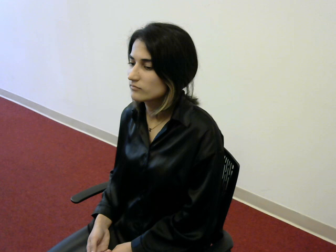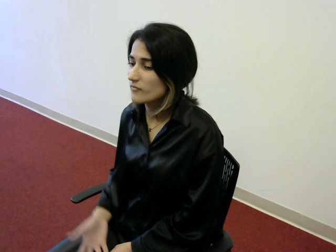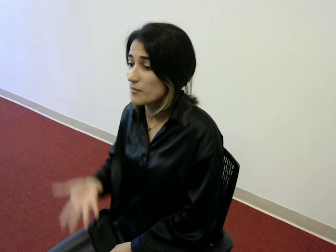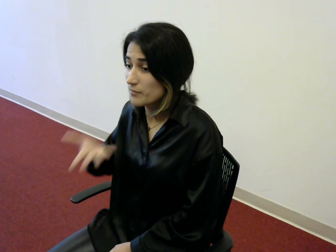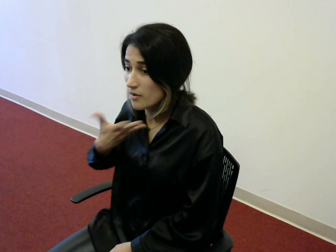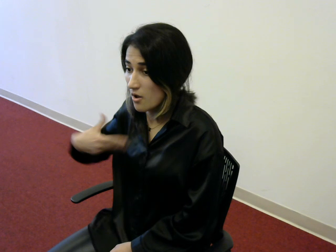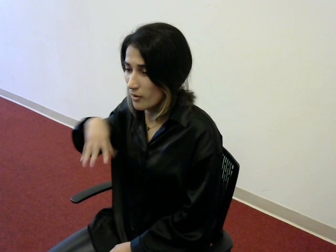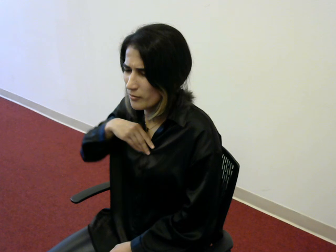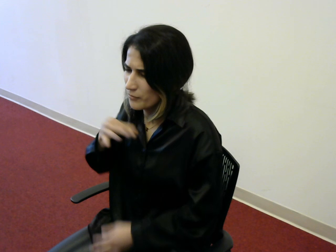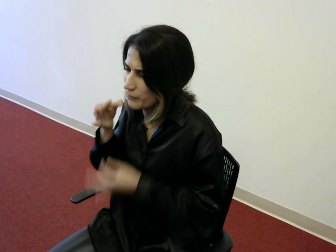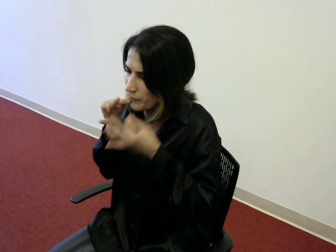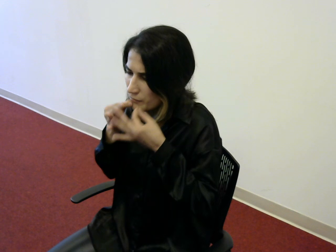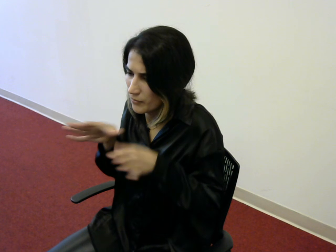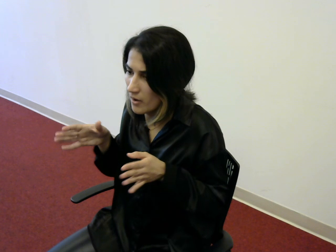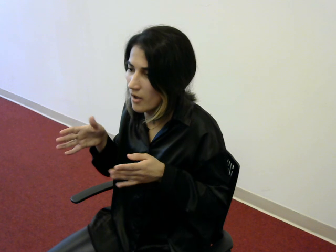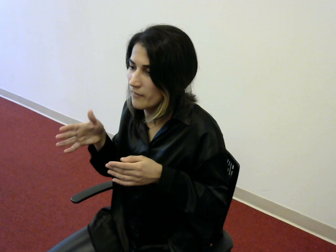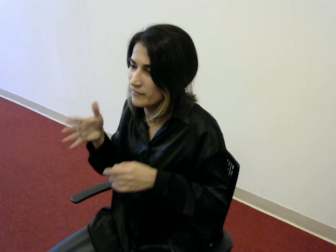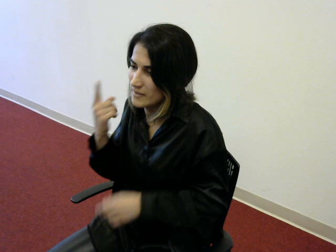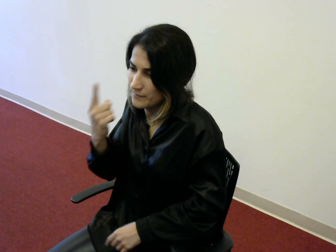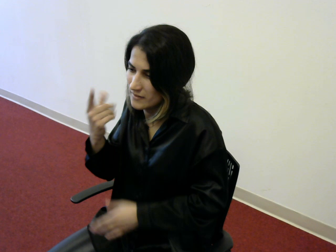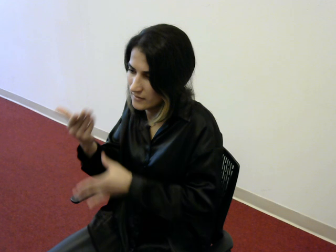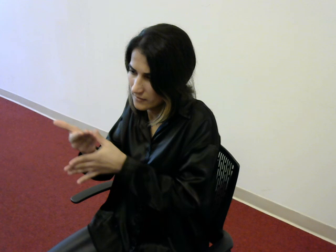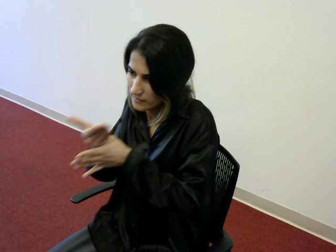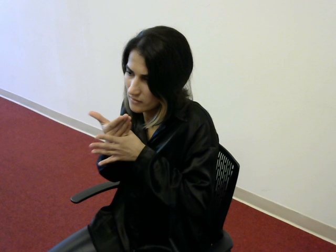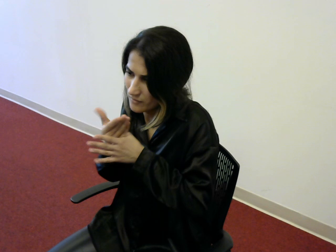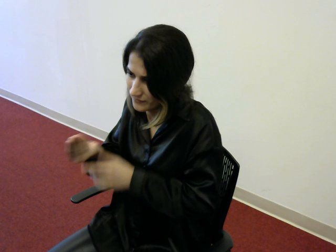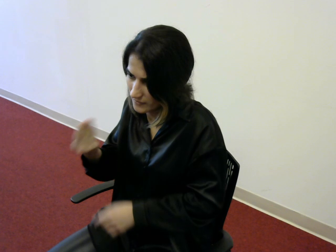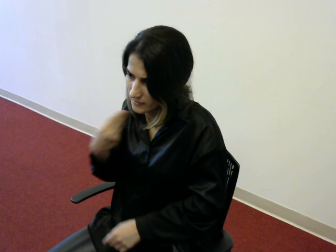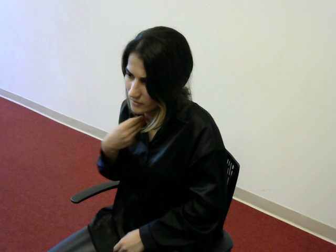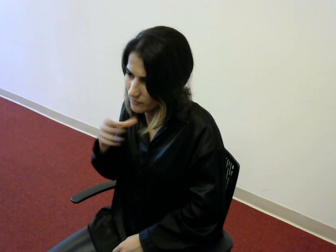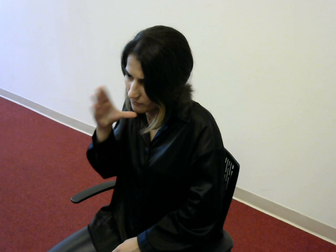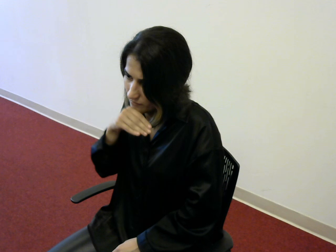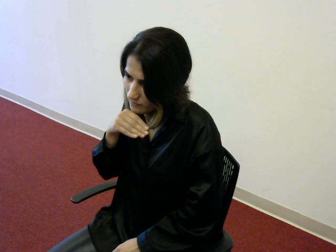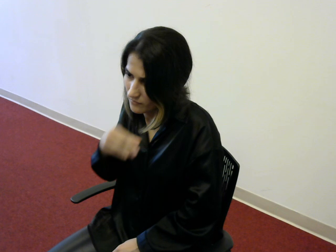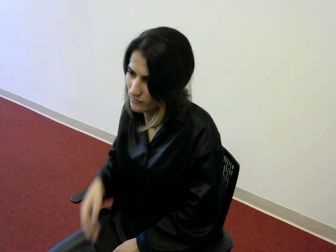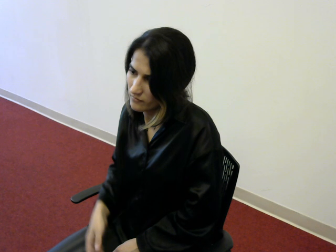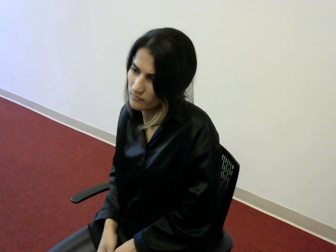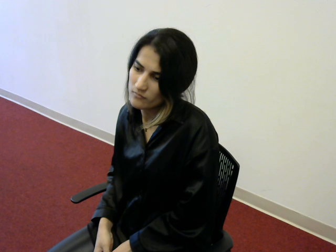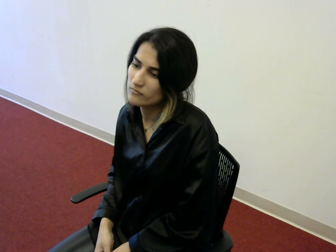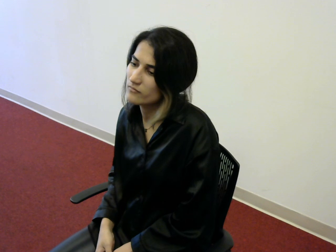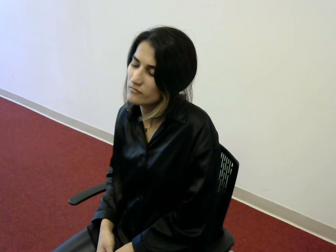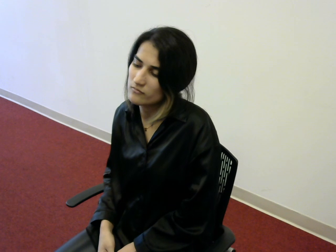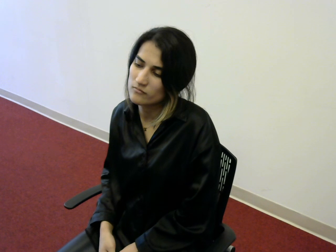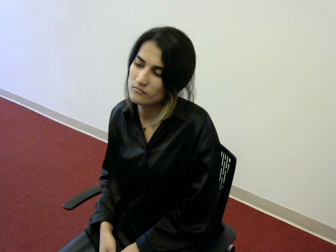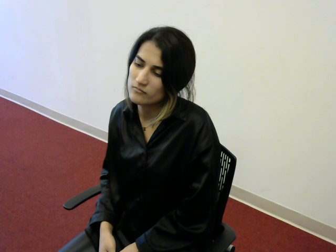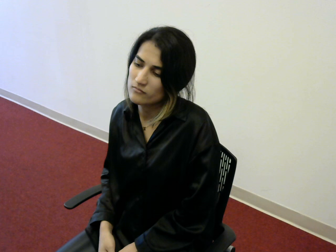Bizə hər hansı bir yardım düşürmü?